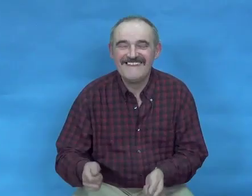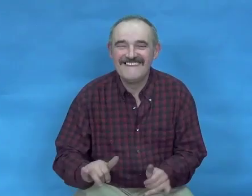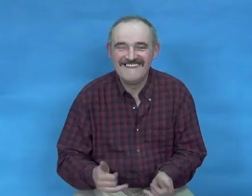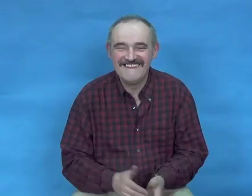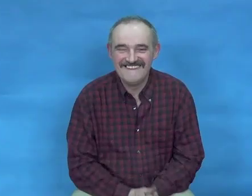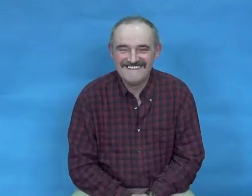Jak?